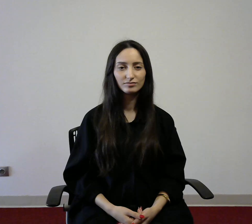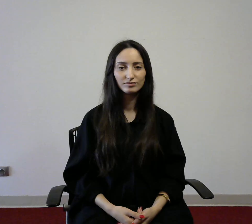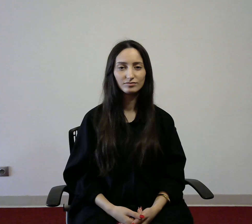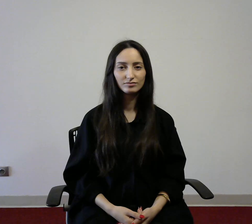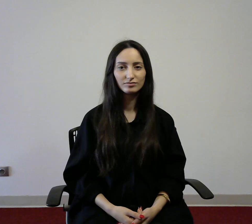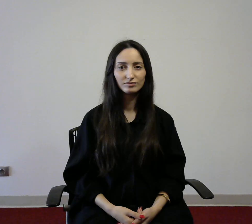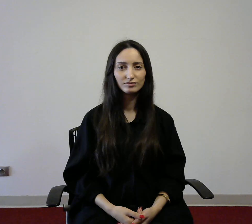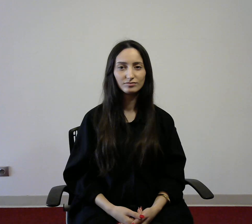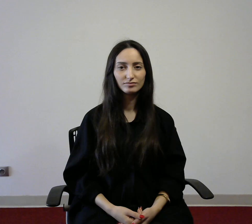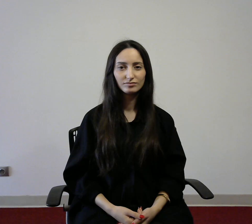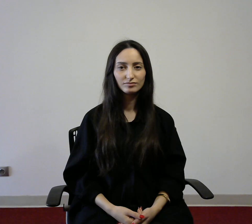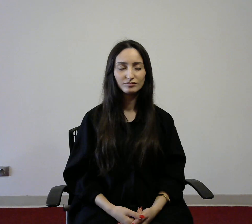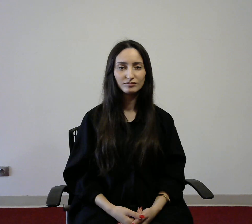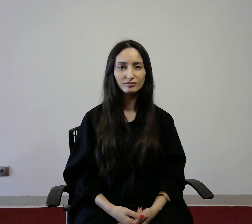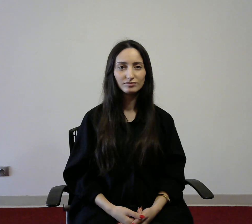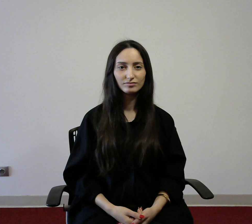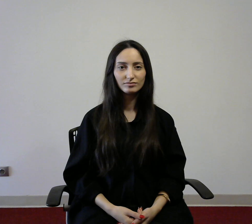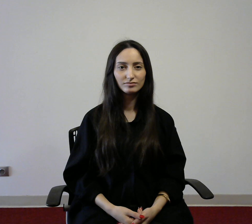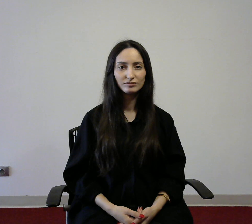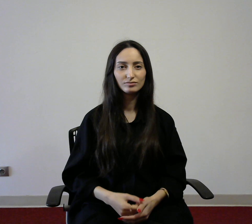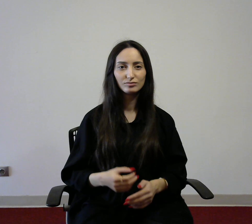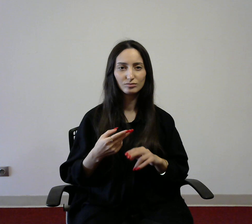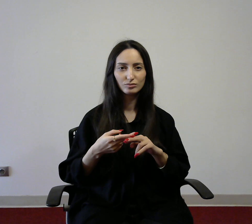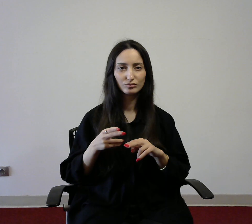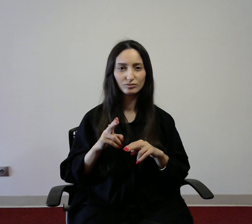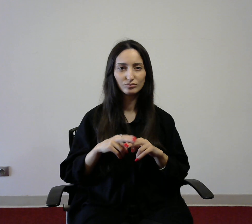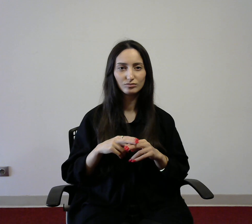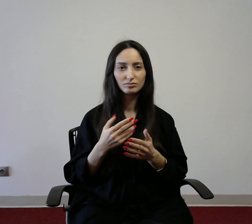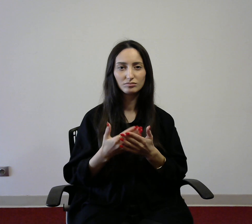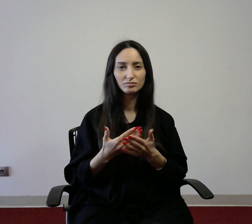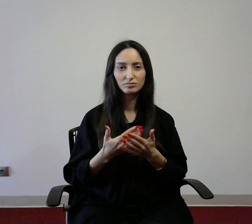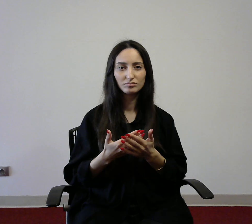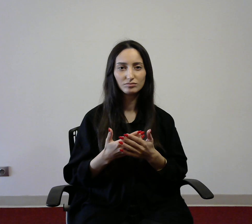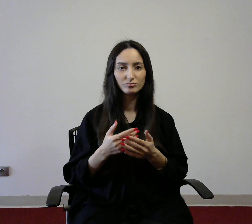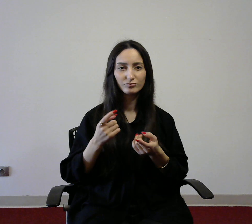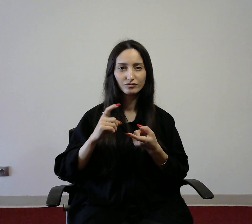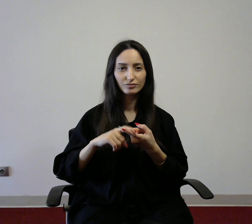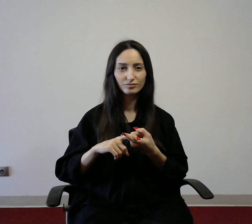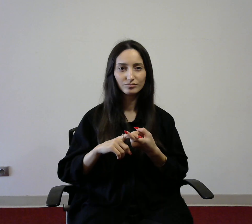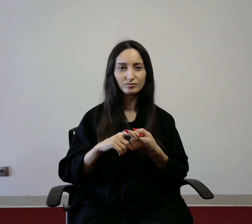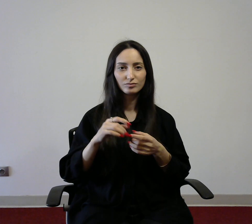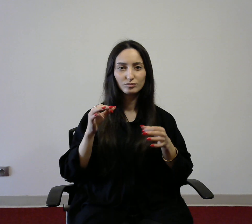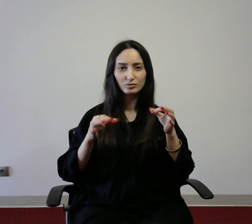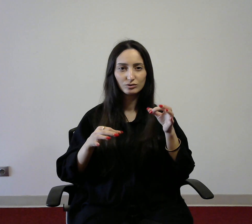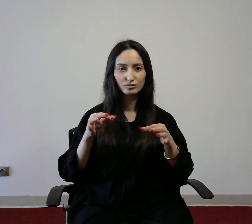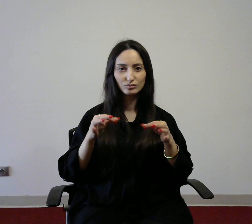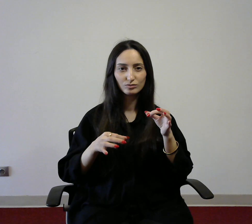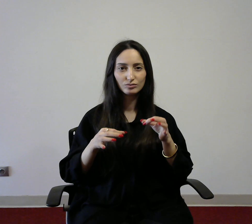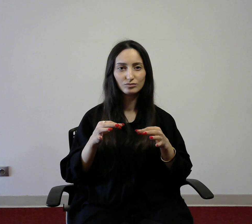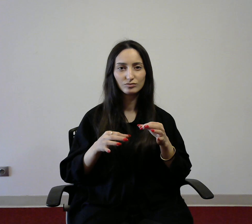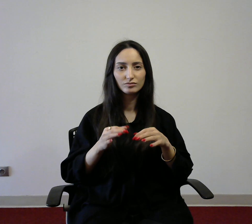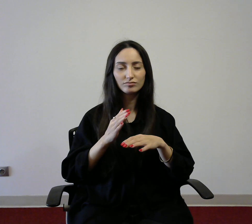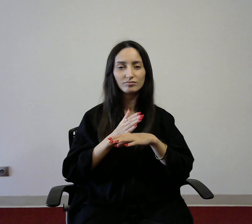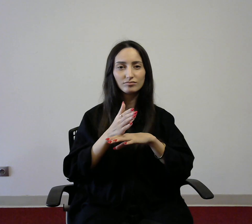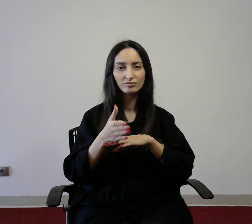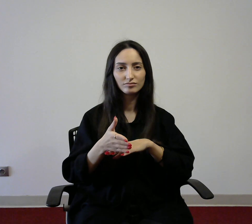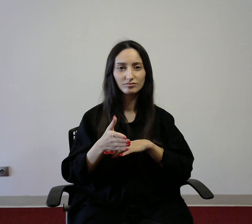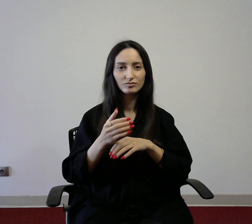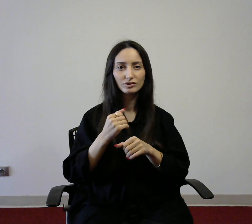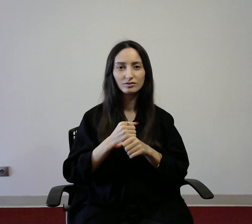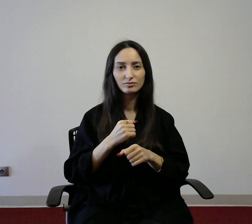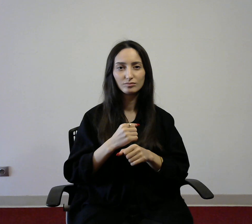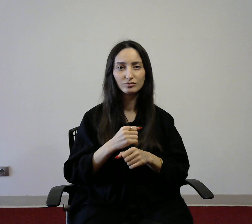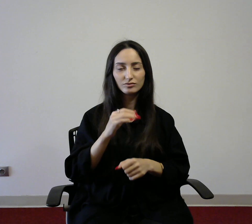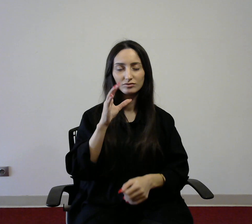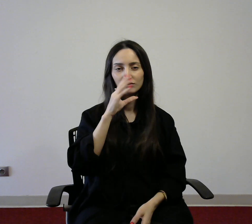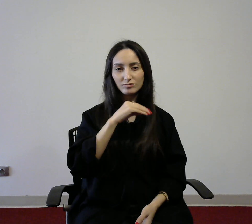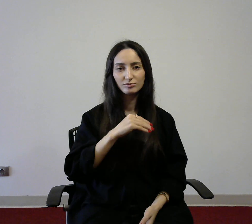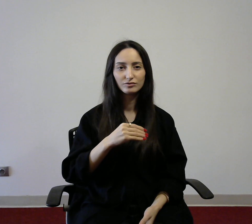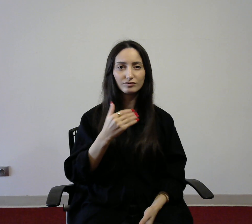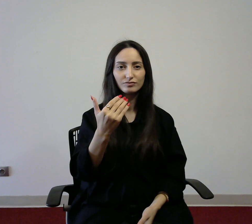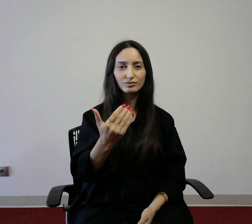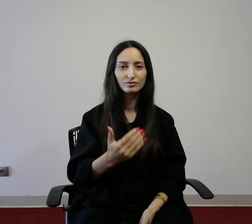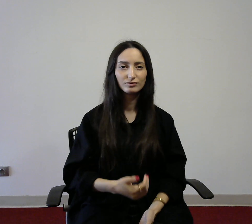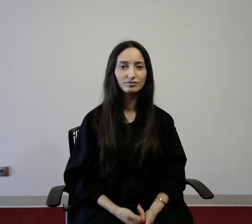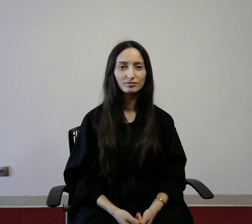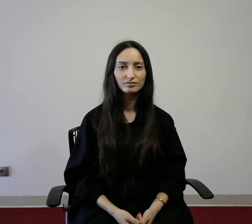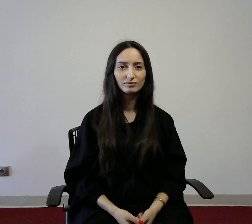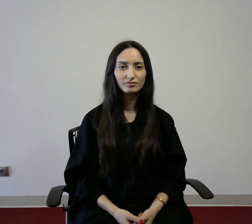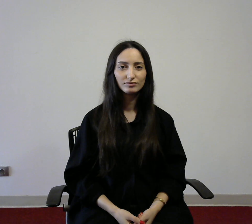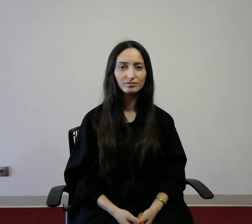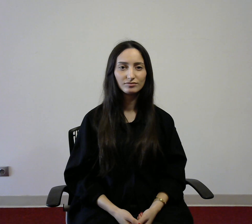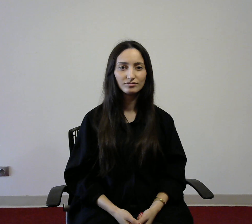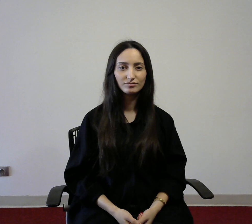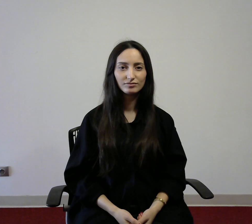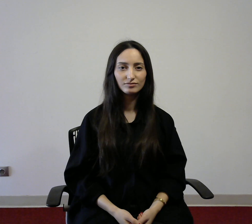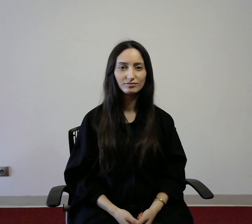Bu məsələ ilə bağlı məhkəməyə müraciət edə bilərsiniz